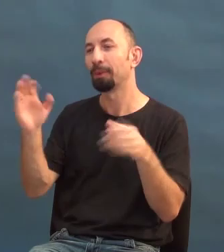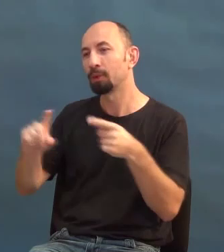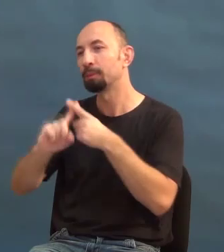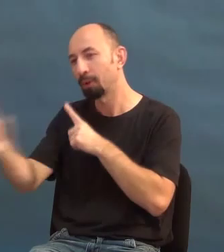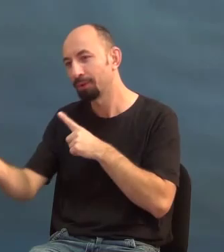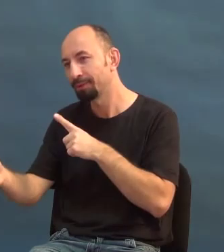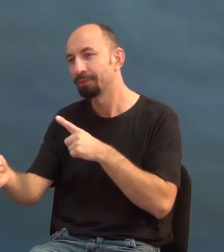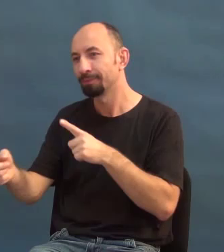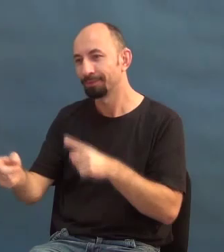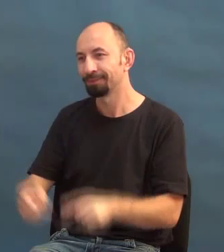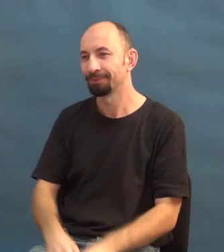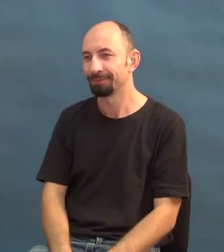Możemy później.